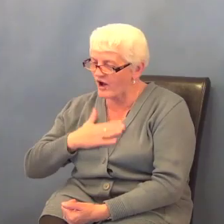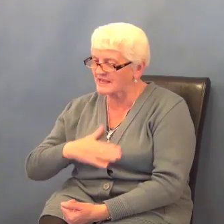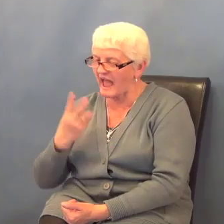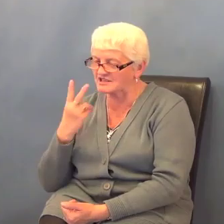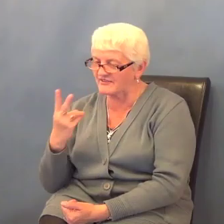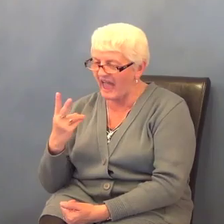Dwie dni.